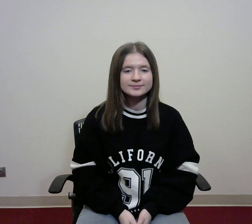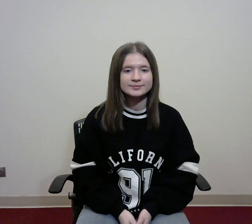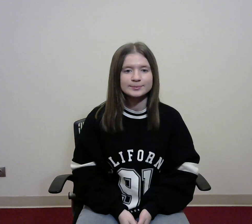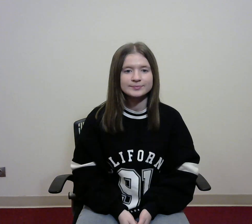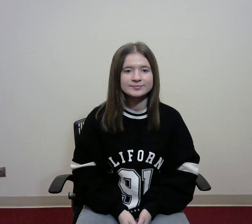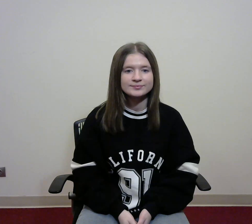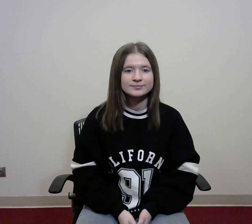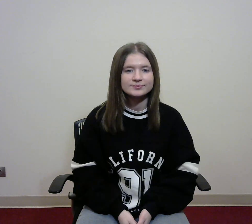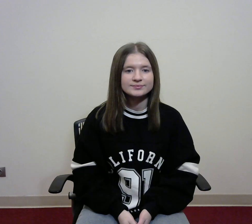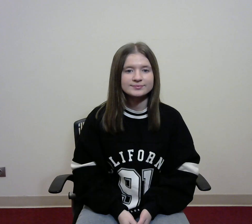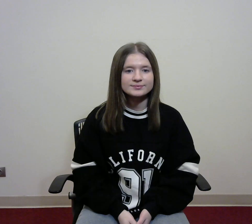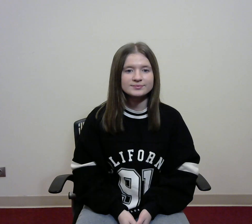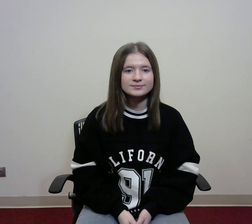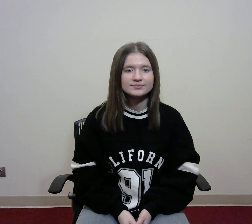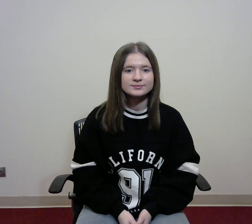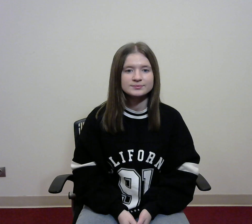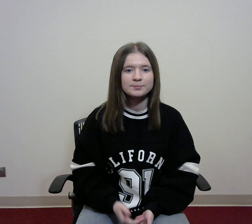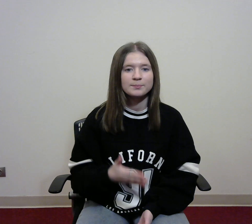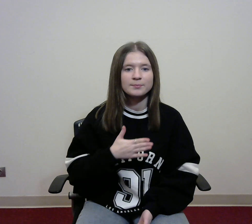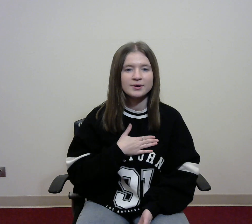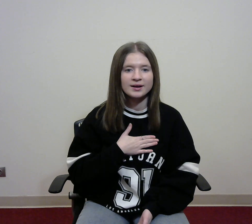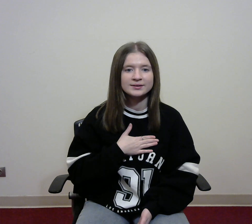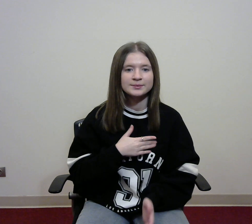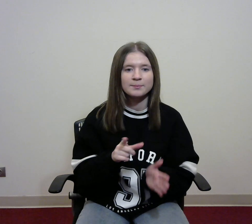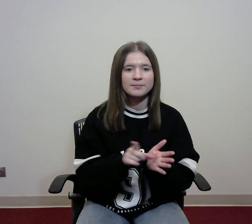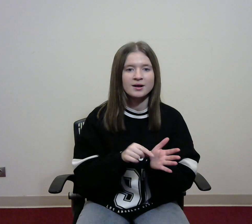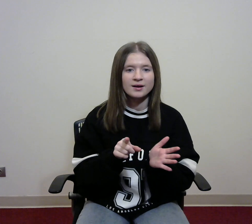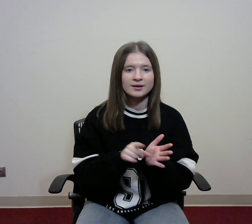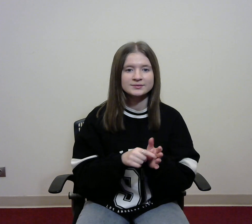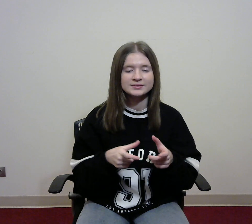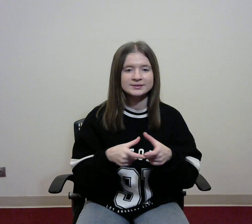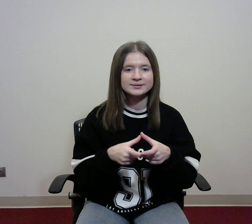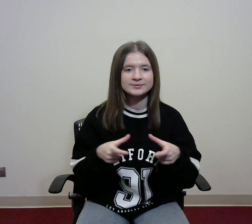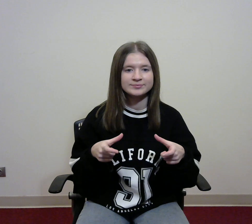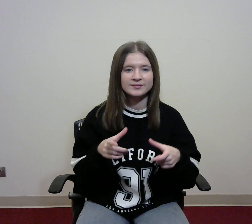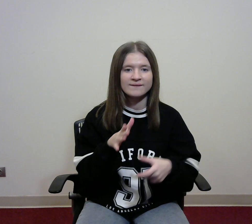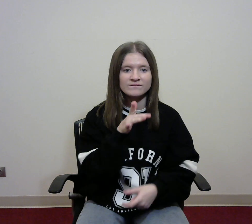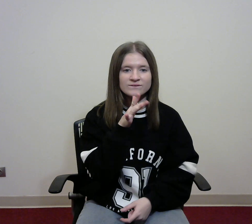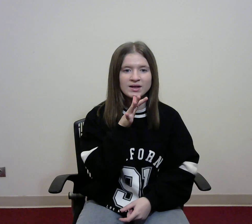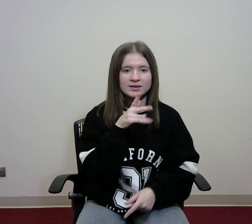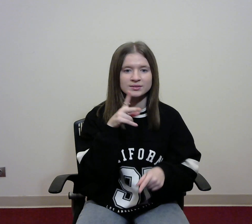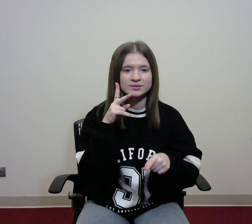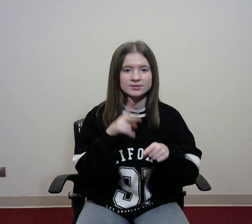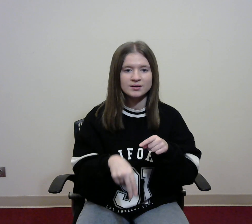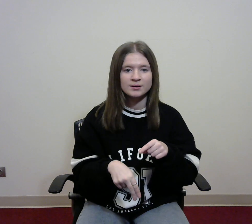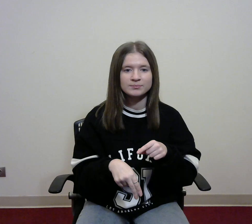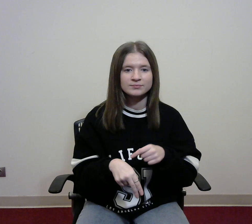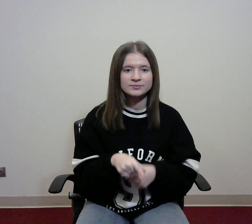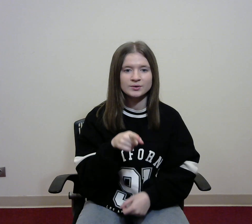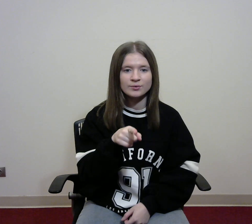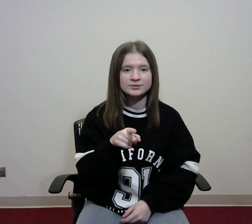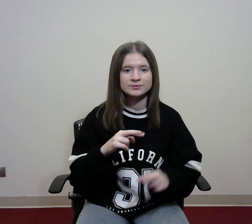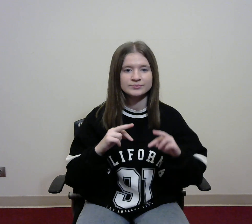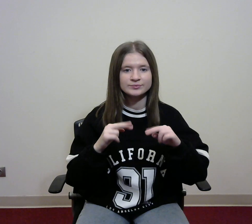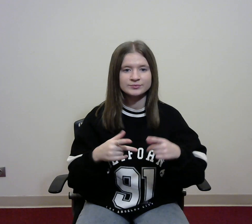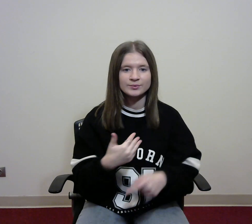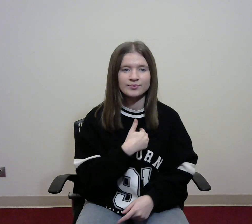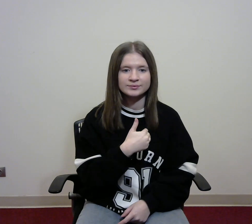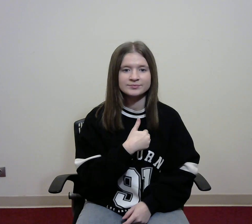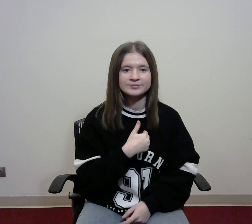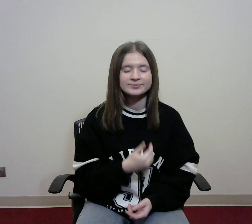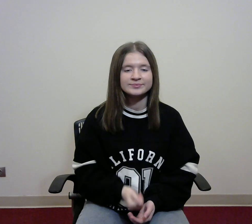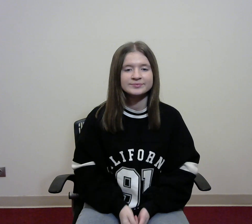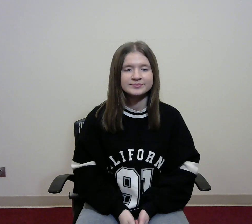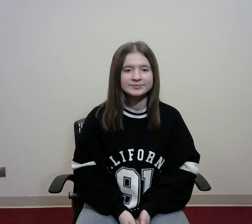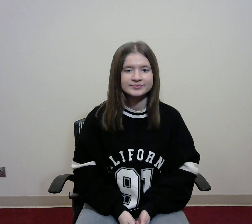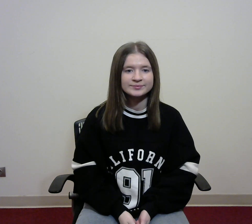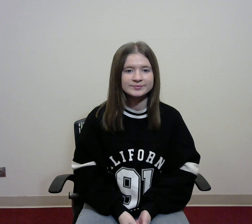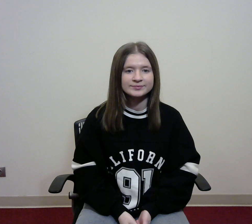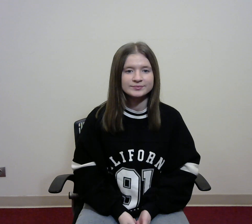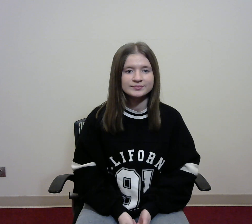Mənim pensiya kartımın müddəti bitib, onu dəyişmək istəyirəm